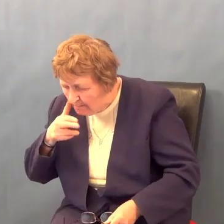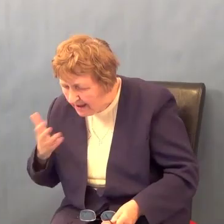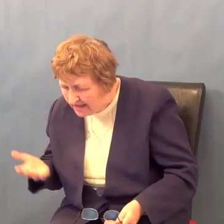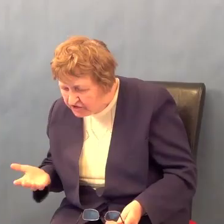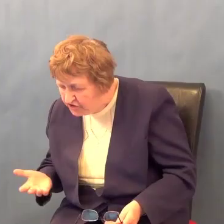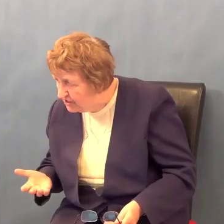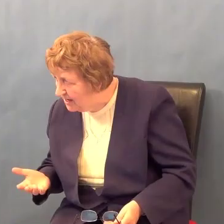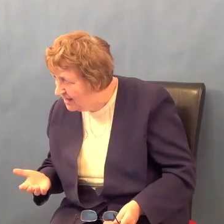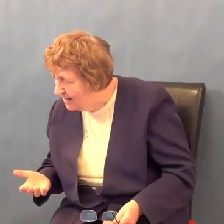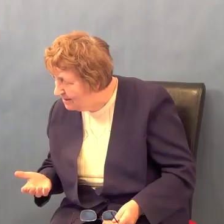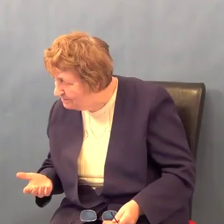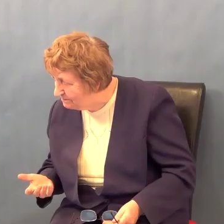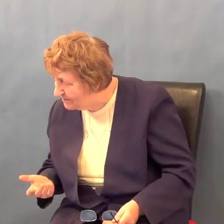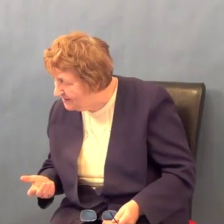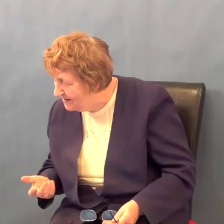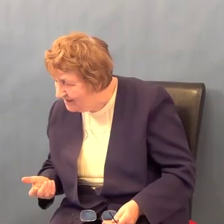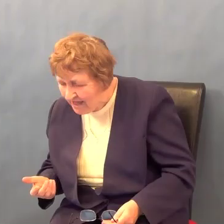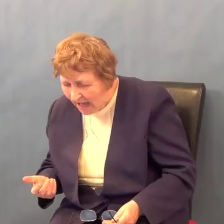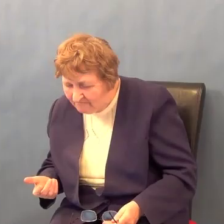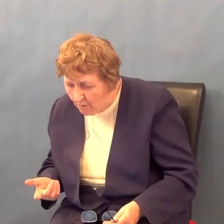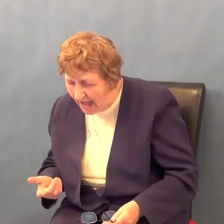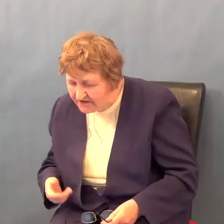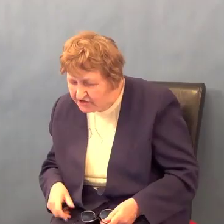Gdzie?